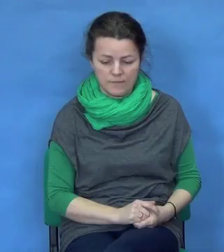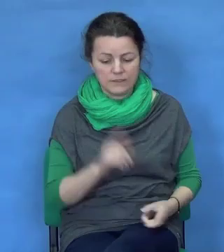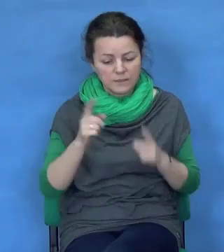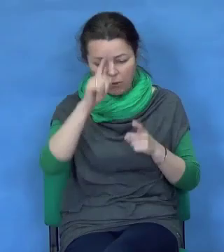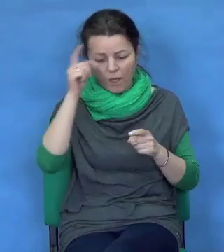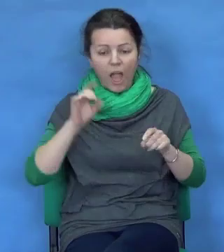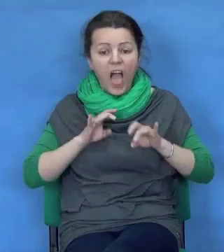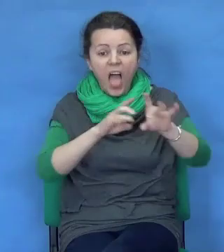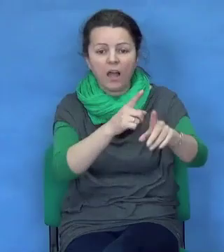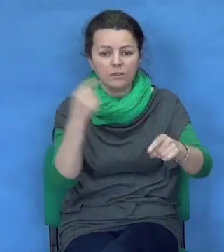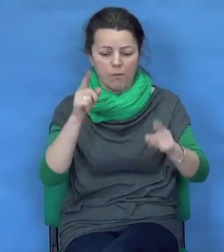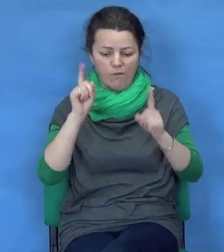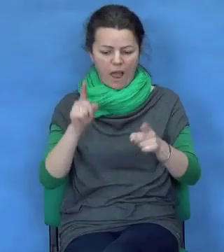Czasami ludzie biegną, a powinni uważać.